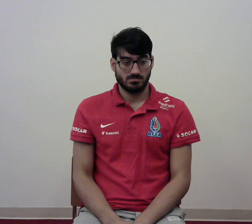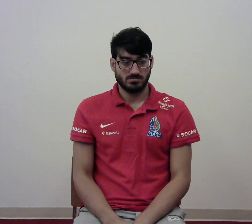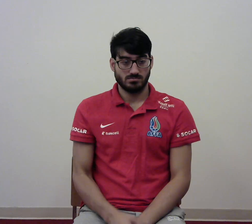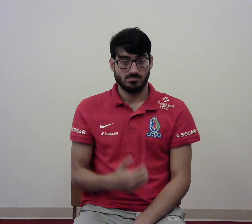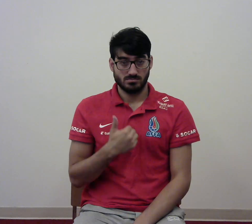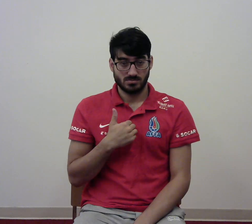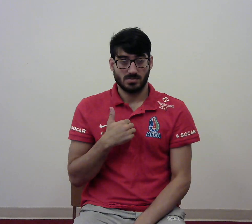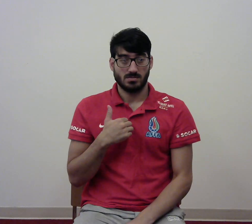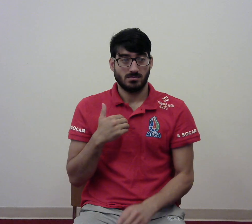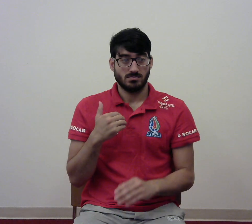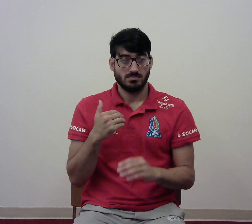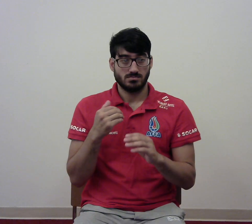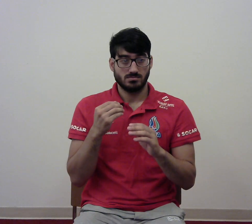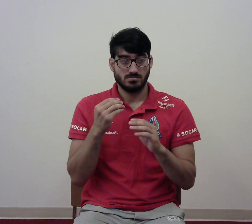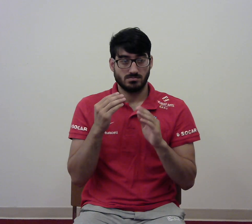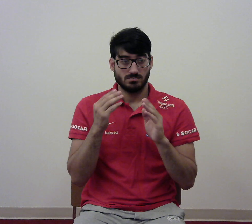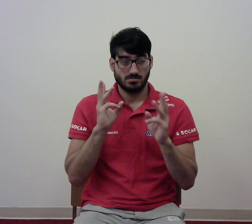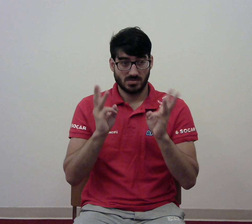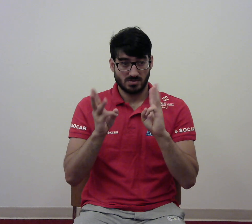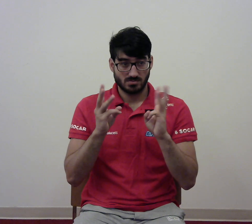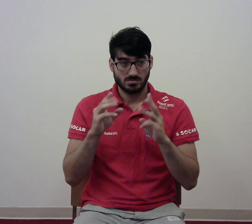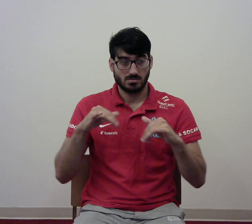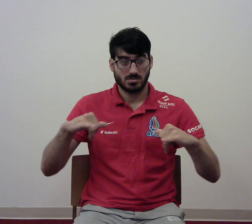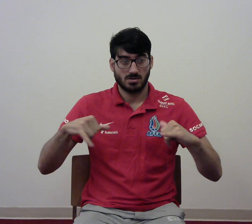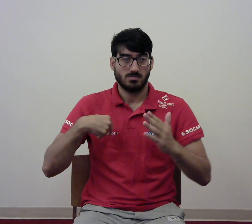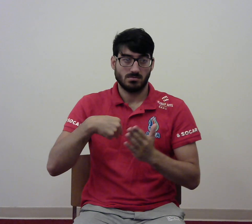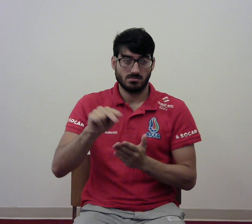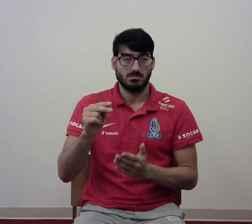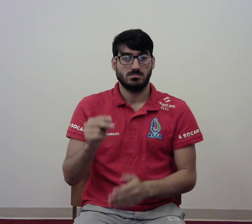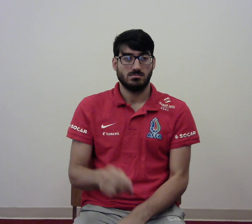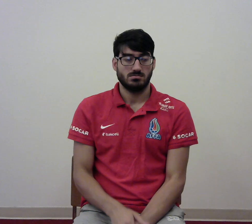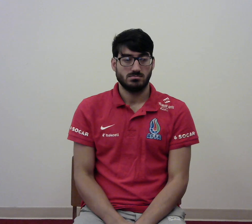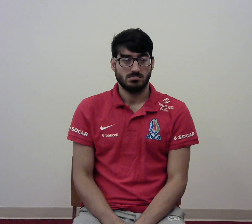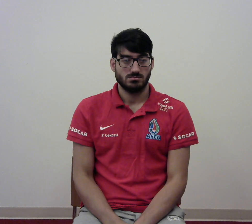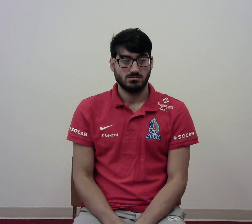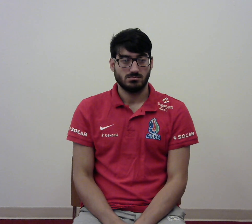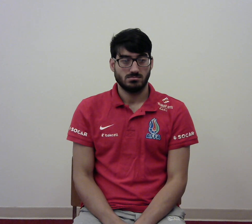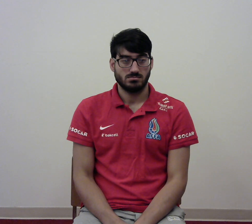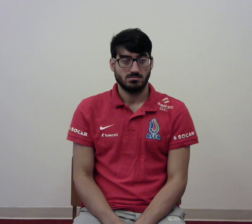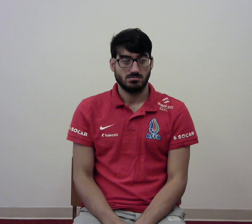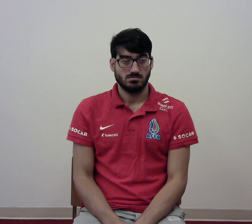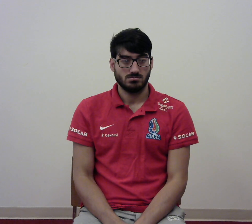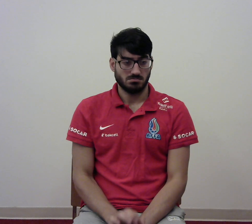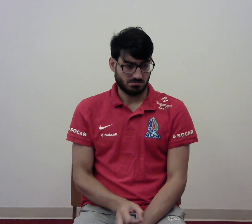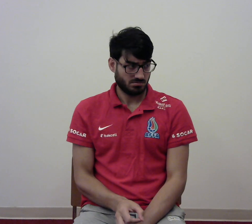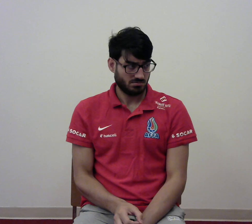Mən mətbəx üçün qab almalıyam